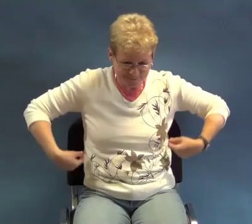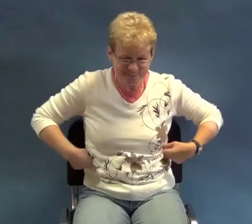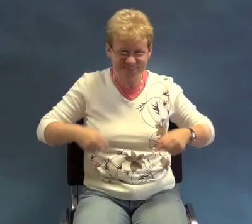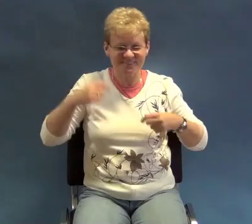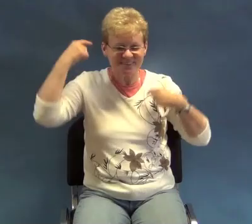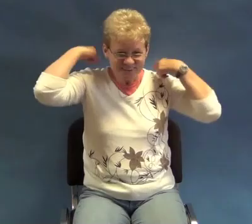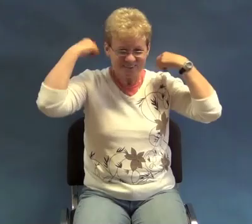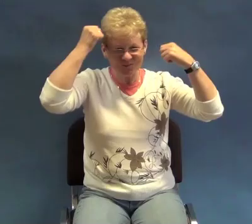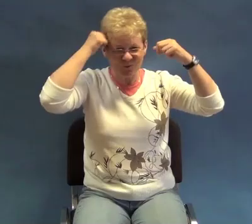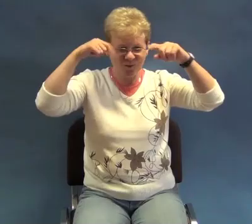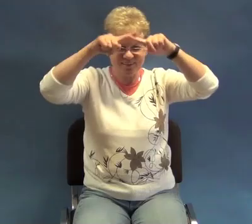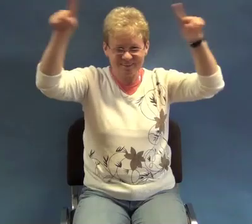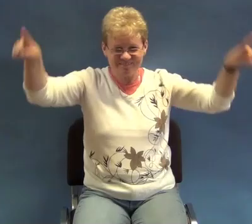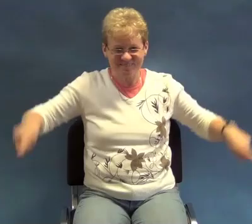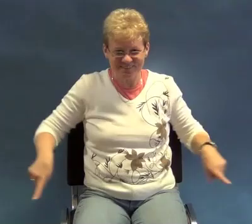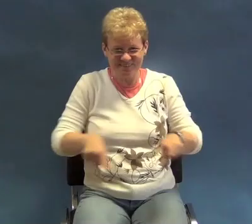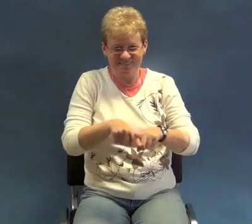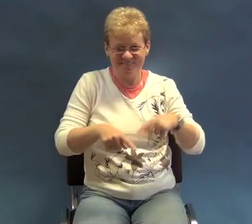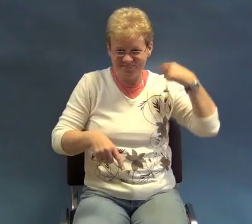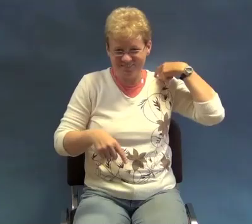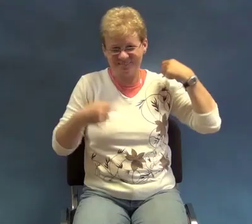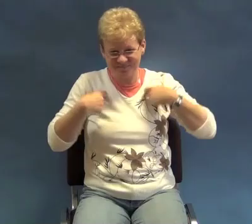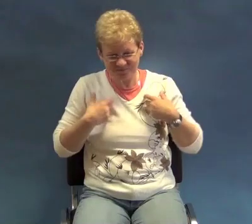Na plecach miał dużą, prostokątną szybę.